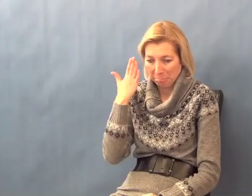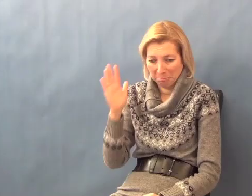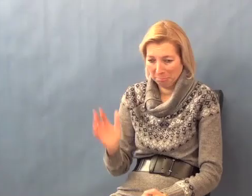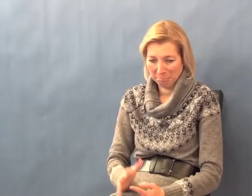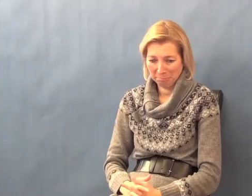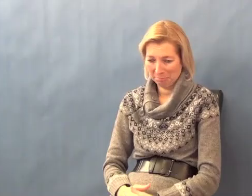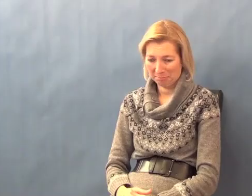Nie znam.